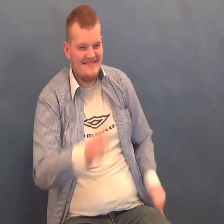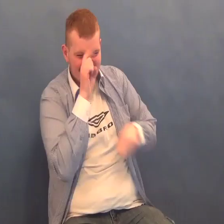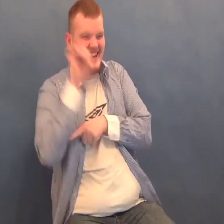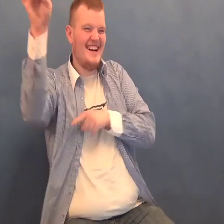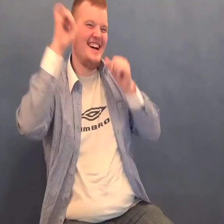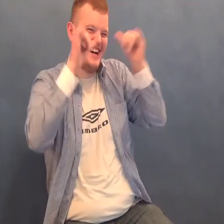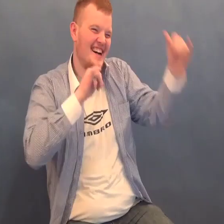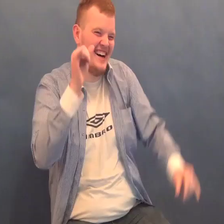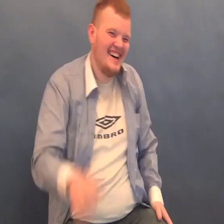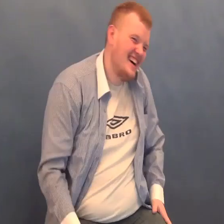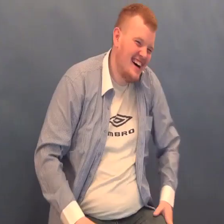A Myszka podskakuje i krzyczy.